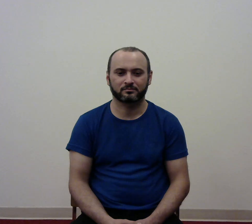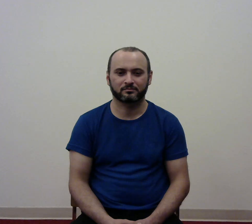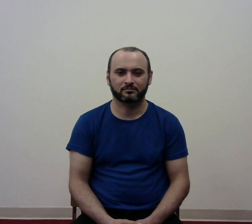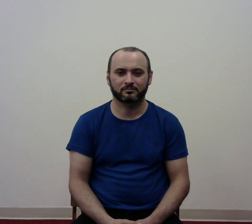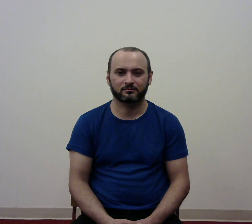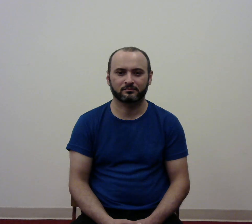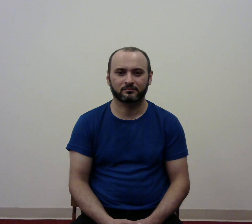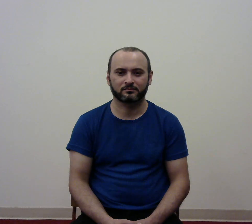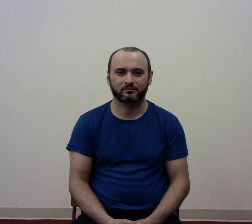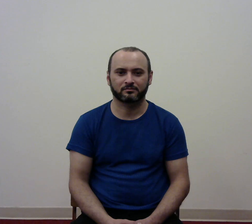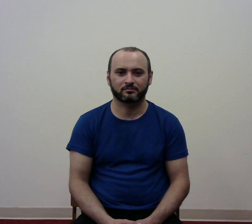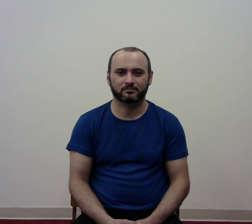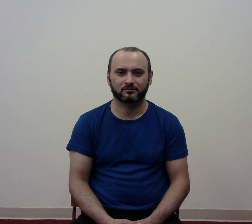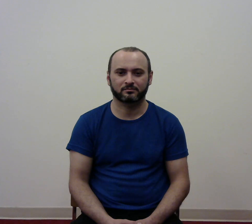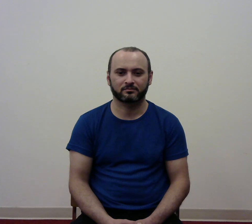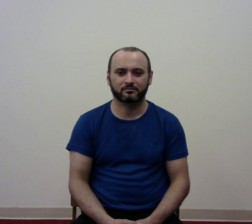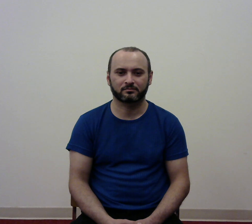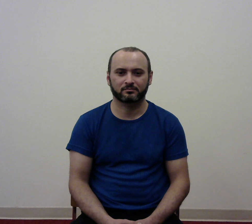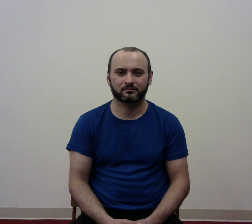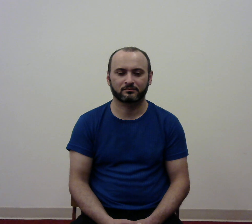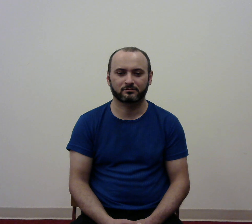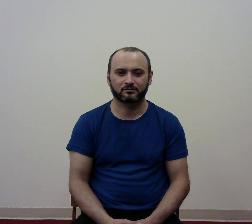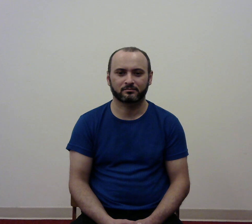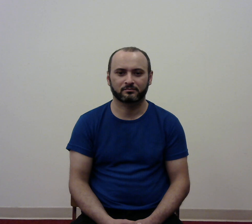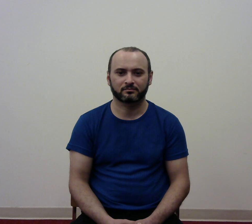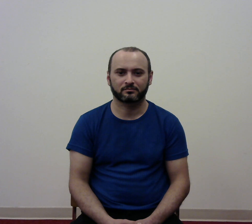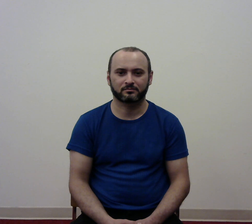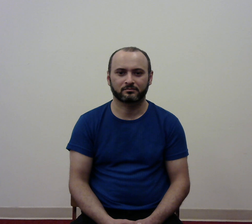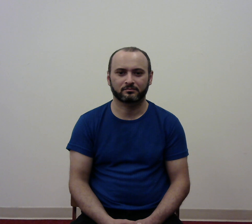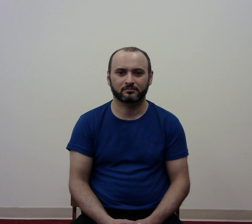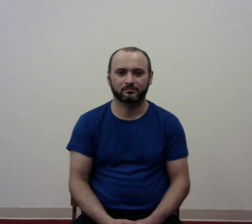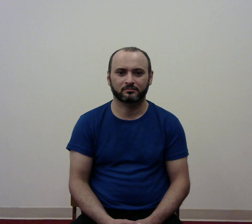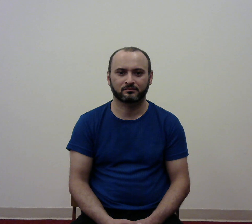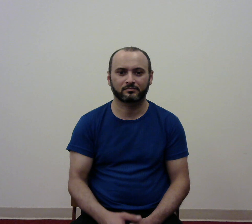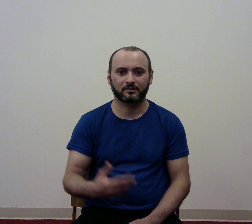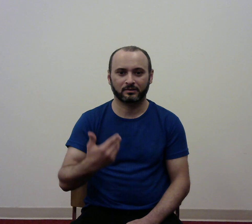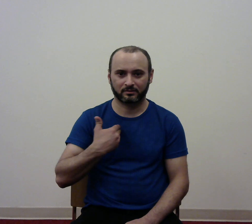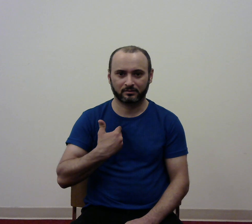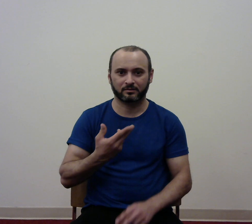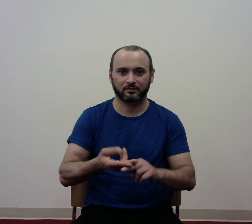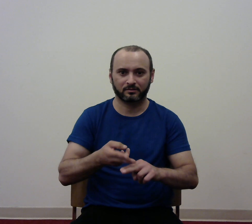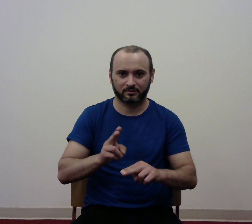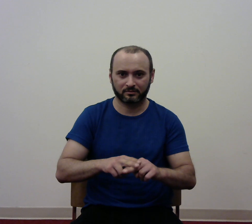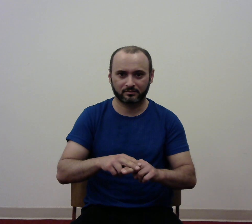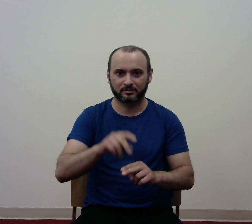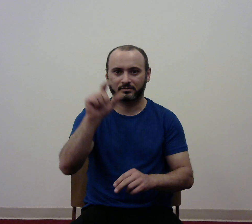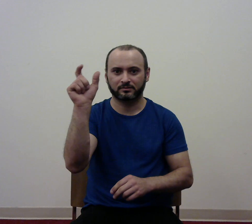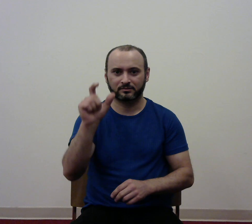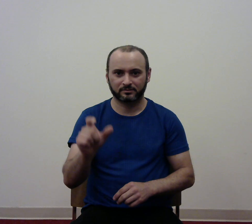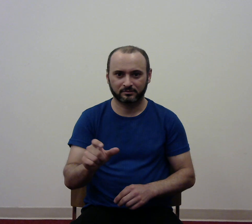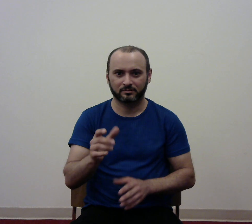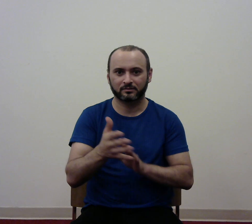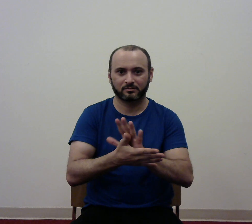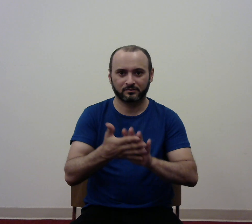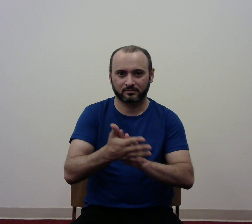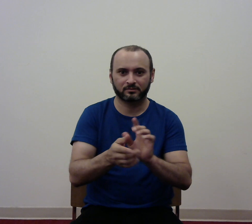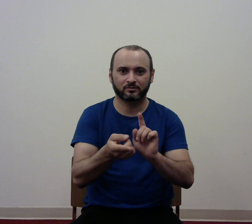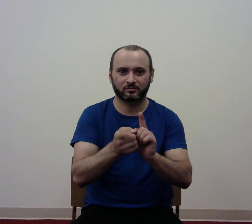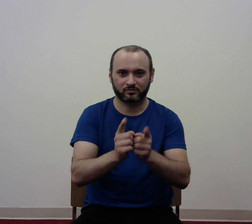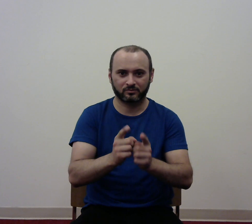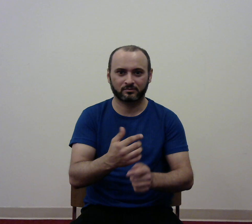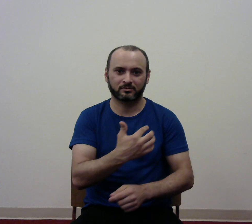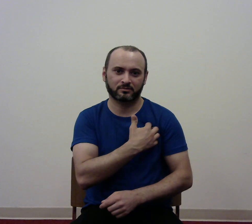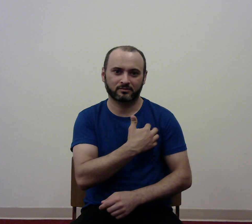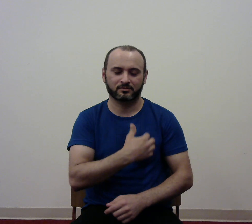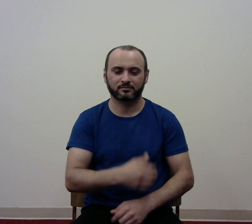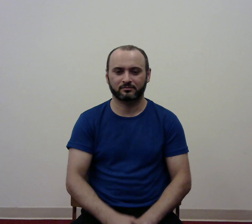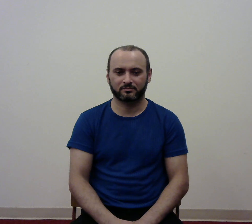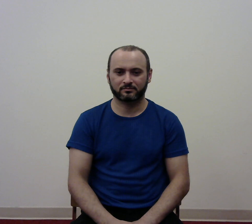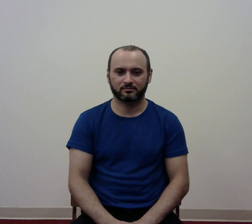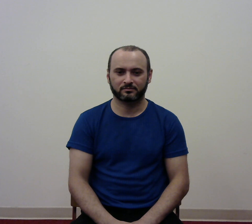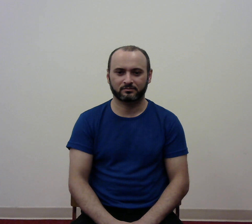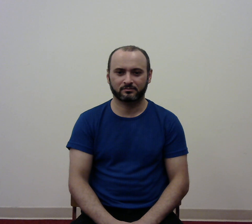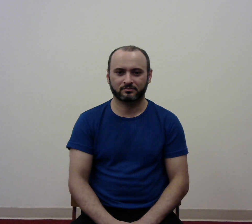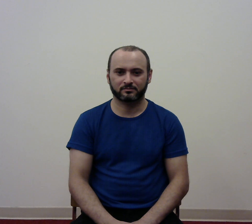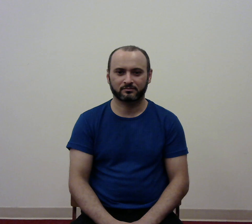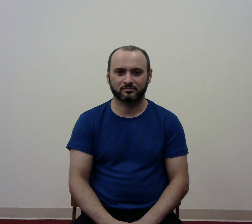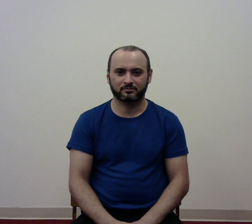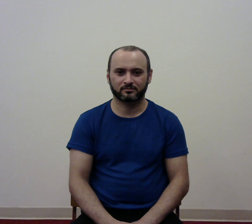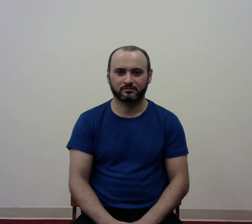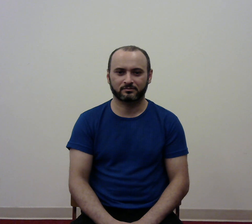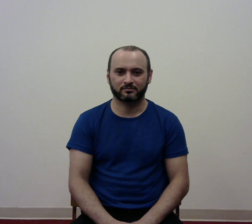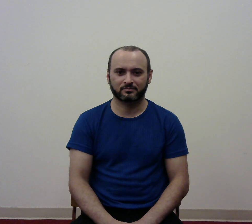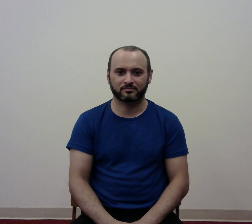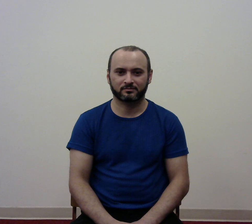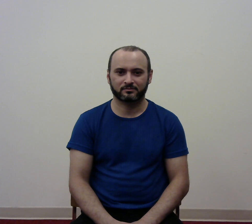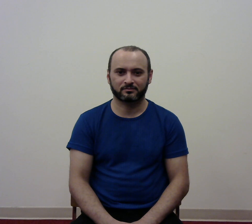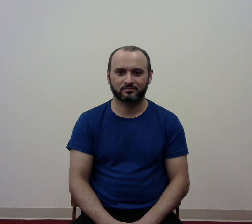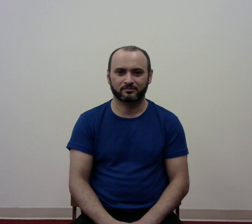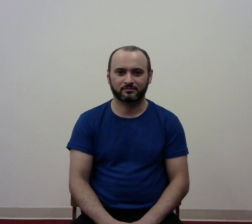Mən bu əsərin surdotərcüməsini istəyirəm